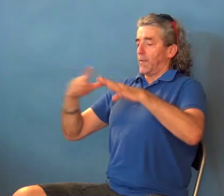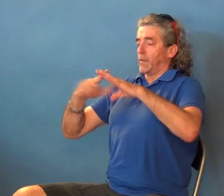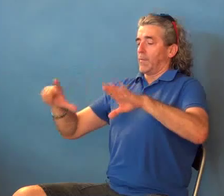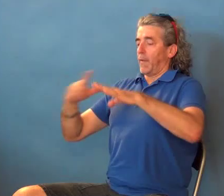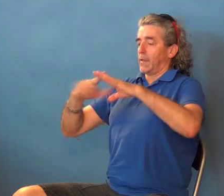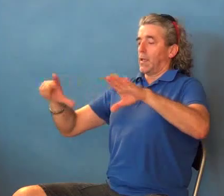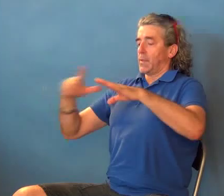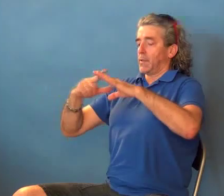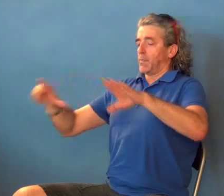Dwudziesty siódmy, dwudziesty siódmy, dwudziesty siódmy.